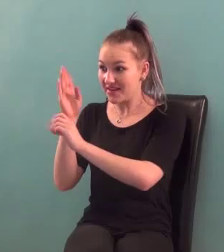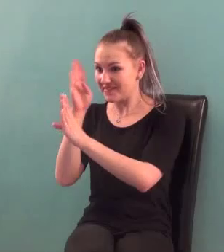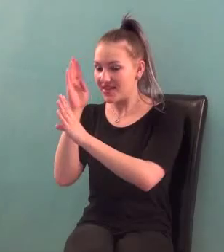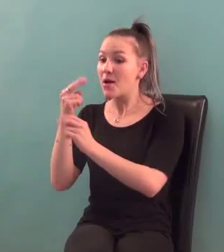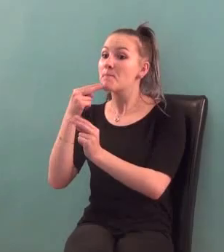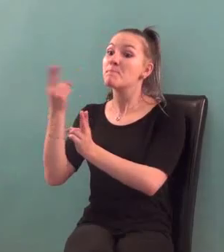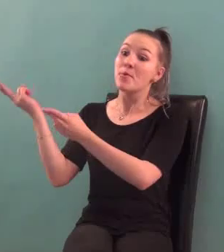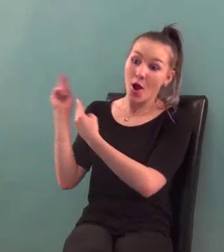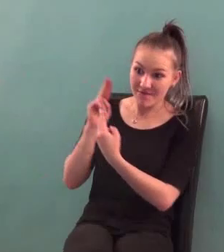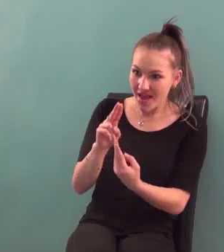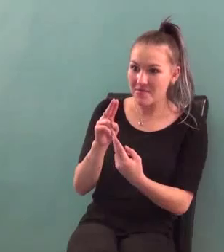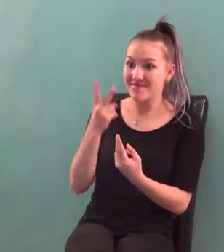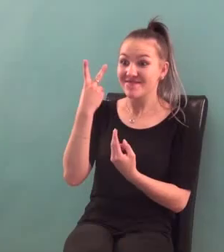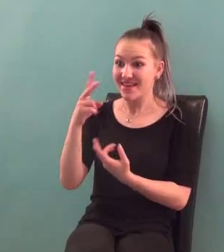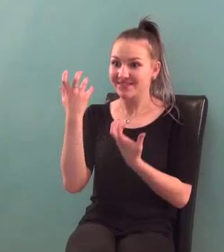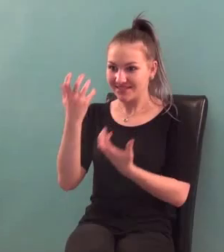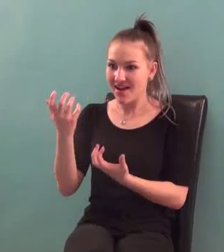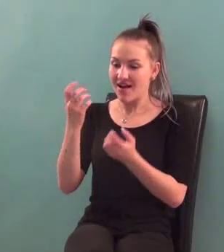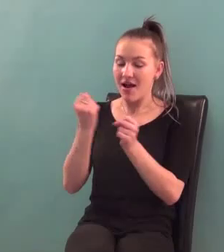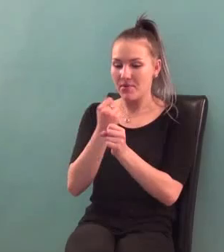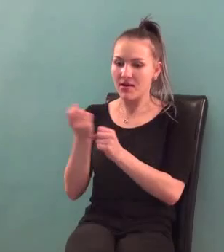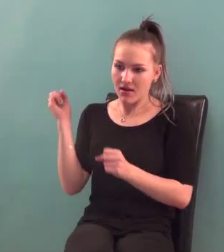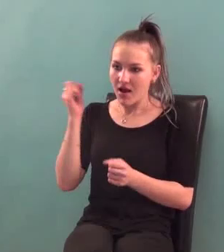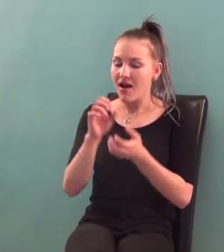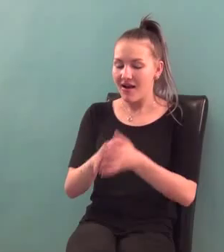Chłopiec wraca i chce powtórnie rzucić kamieniem.